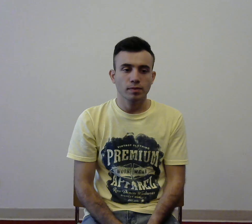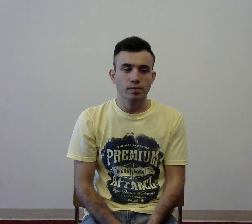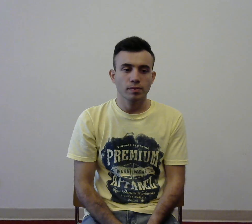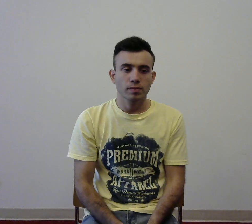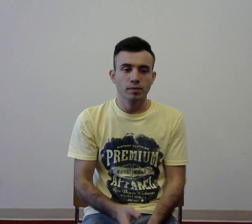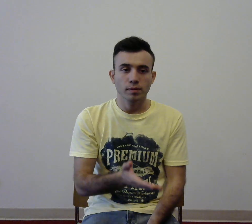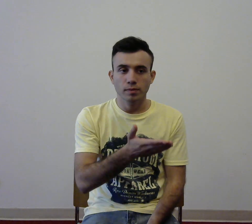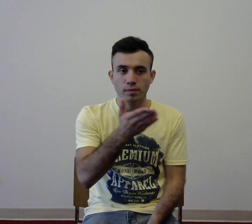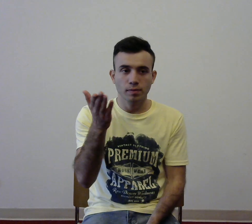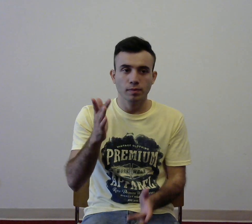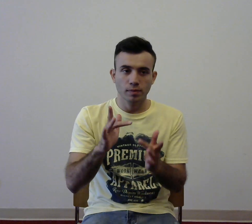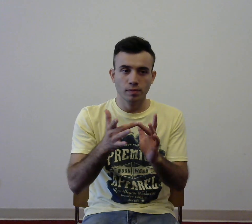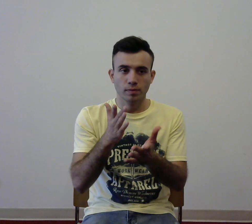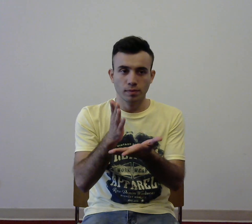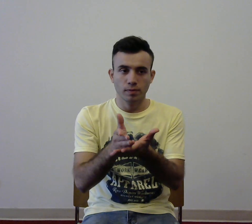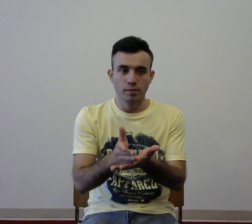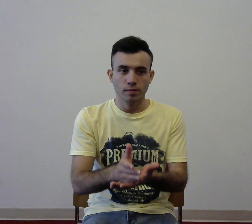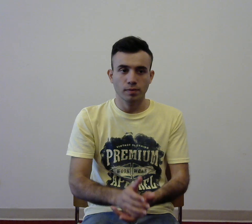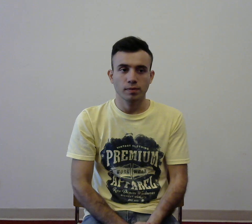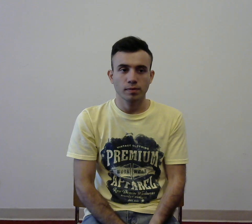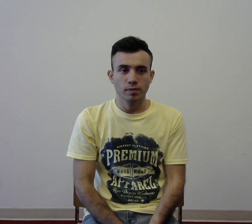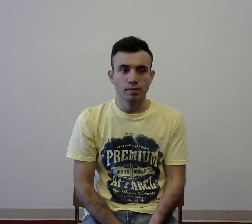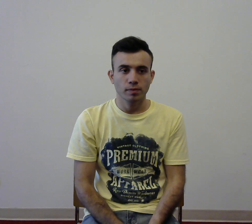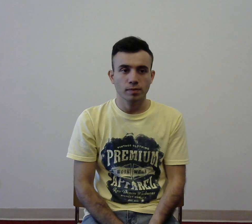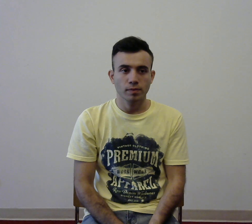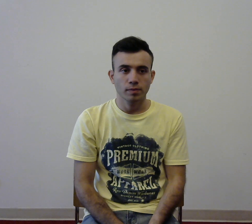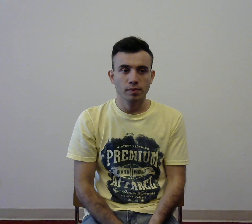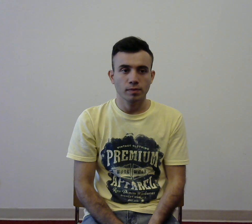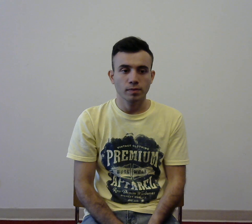Sizdə internet varmı?